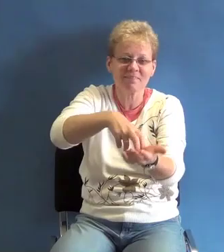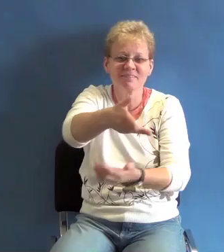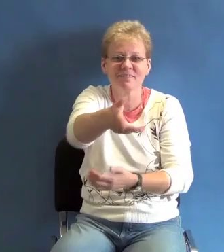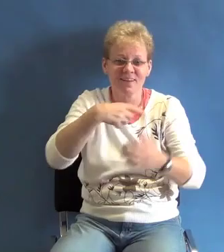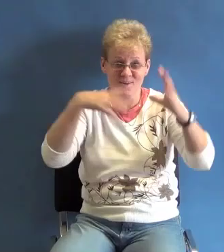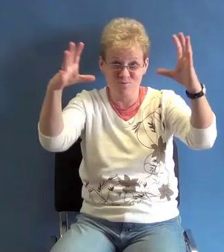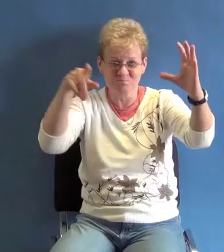Bałabyś się.